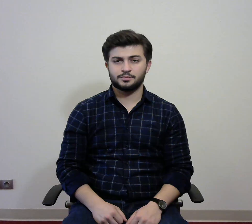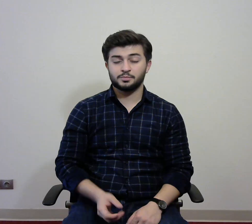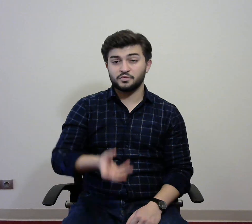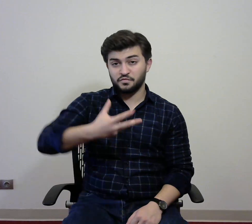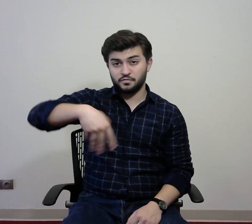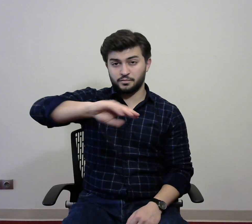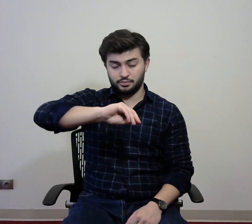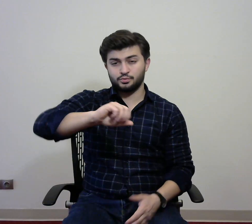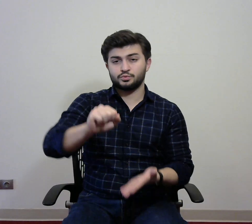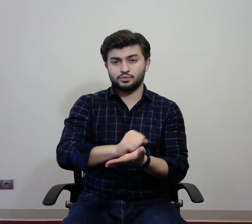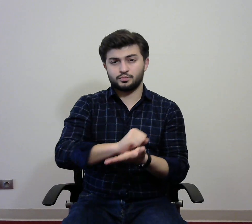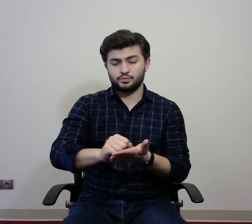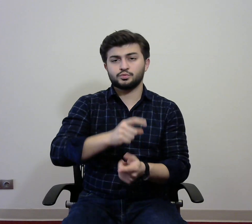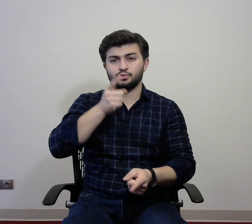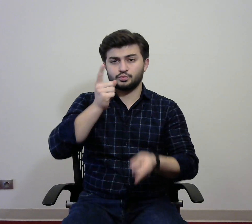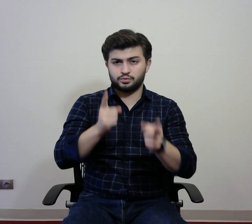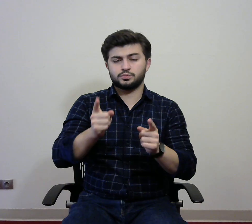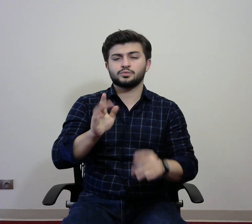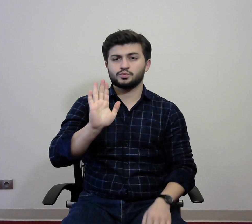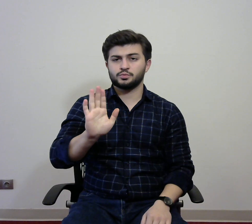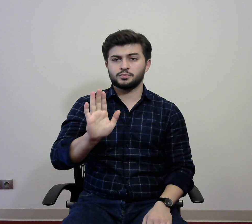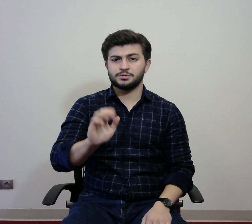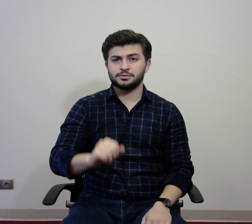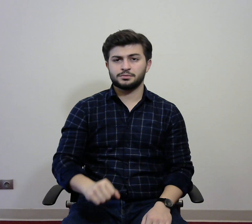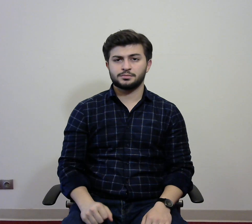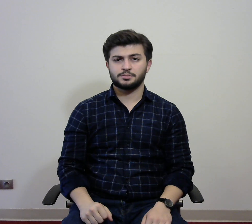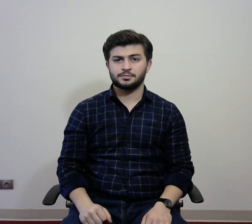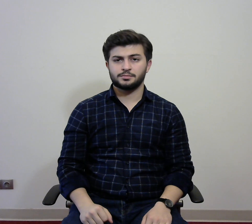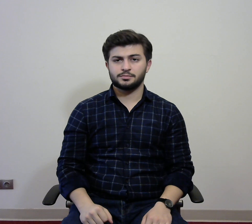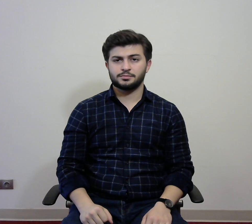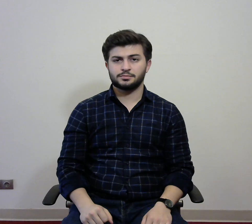Bütün sənədlərin əsli olmalıdır